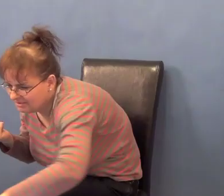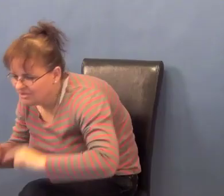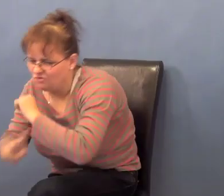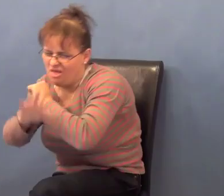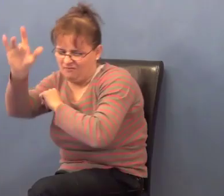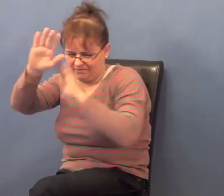Drzewo w środku.